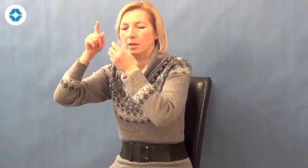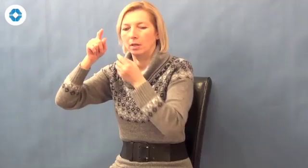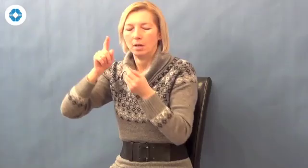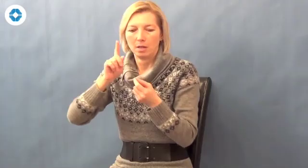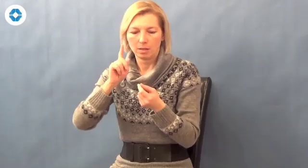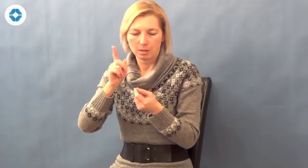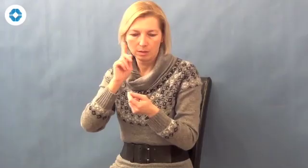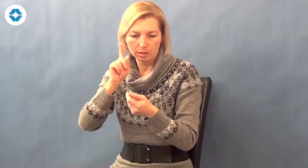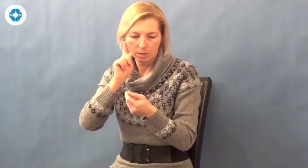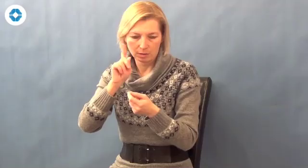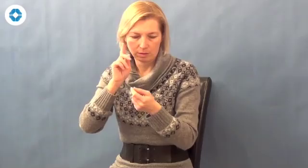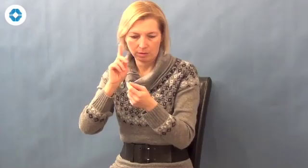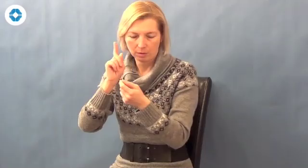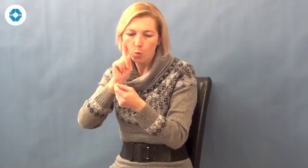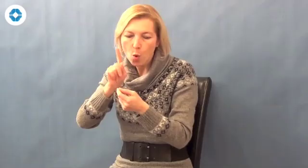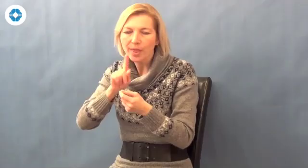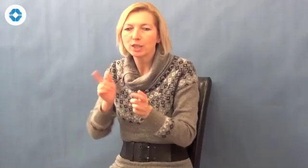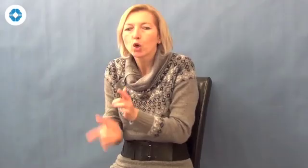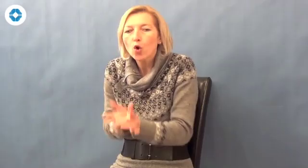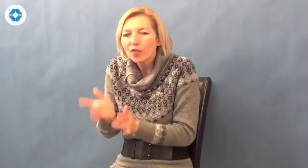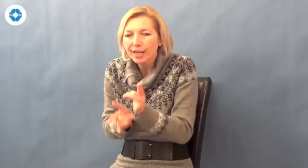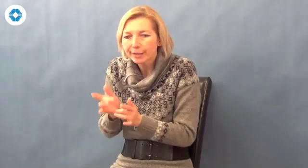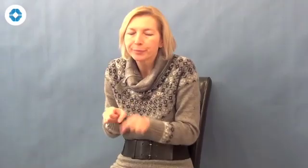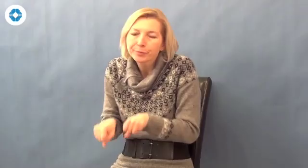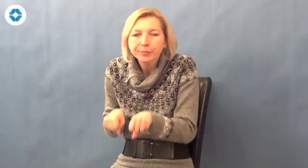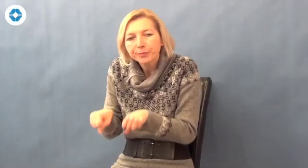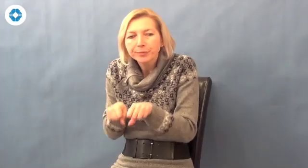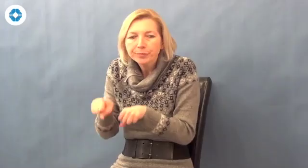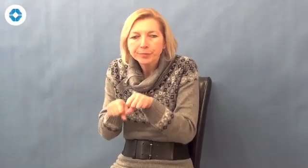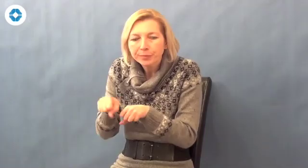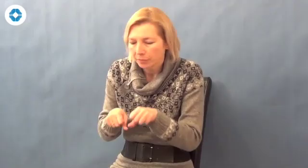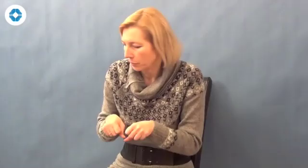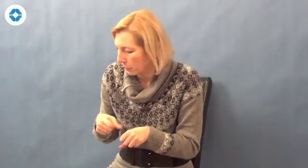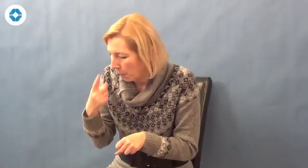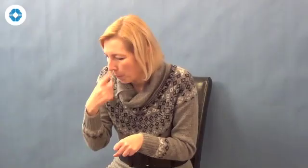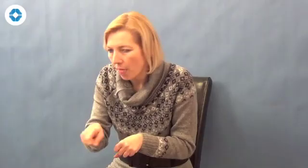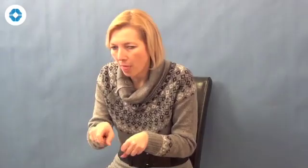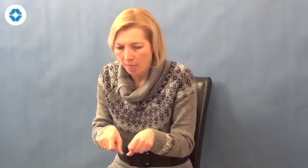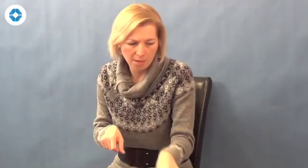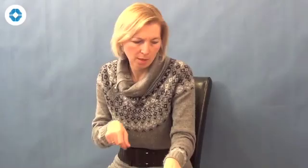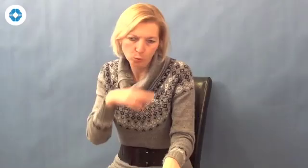Chłopiec przejeżdża na rowerze i zauważa gruszki.